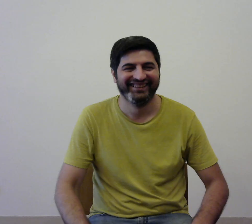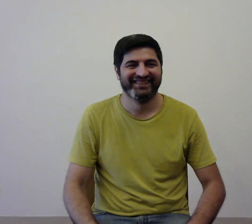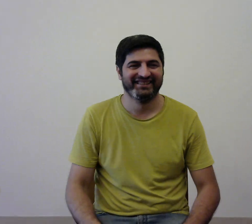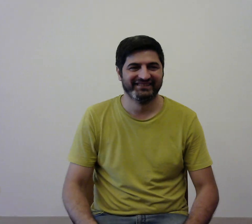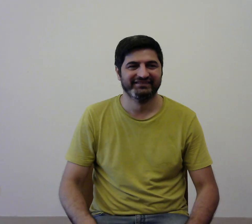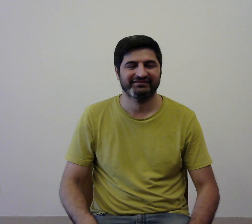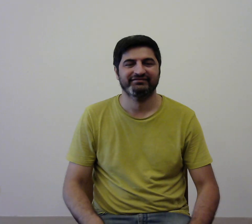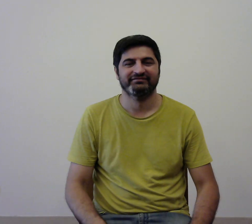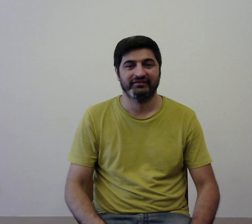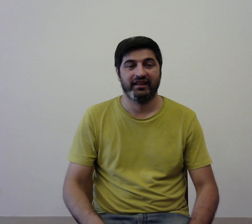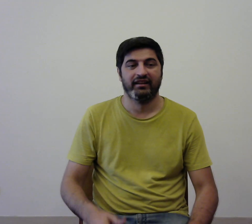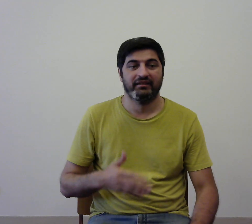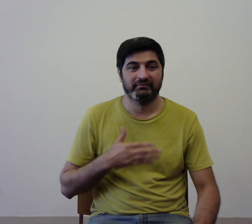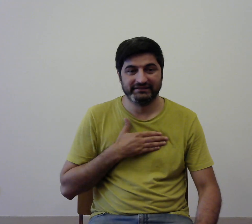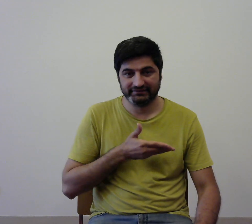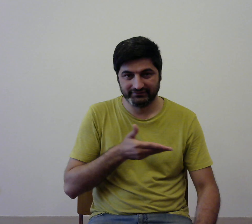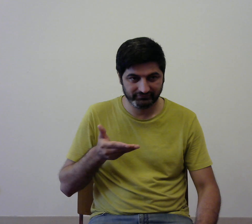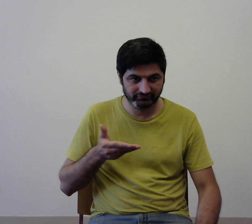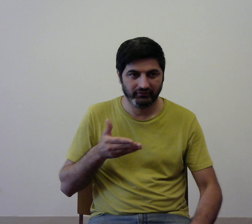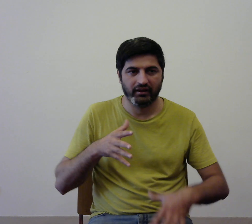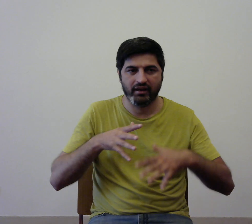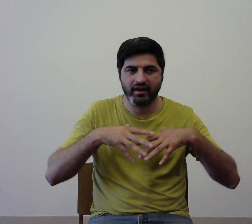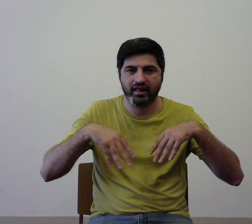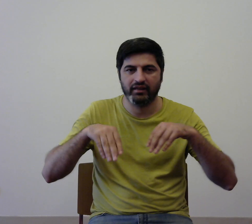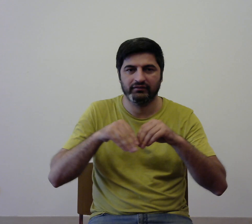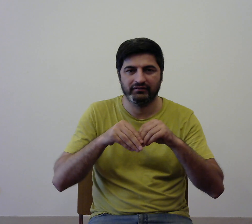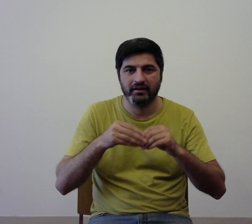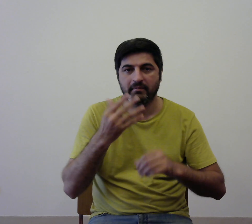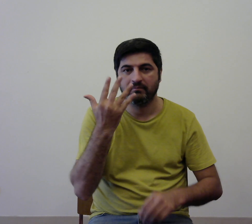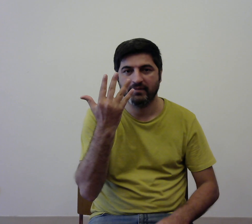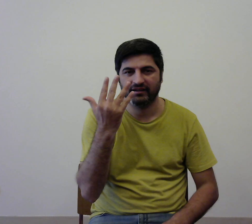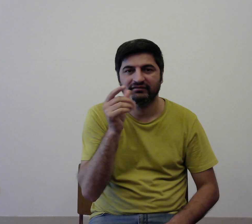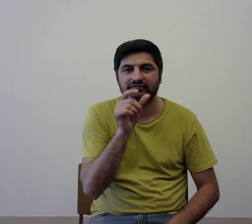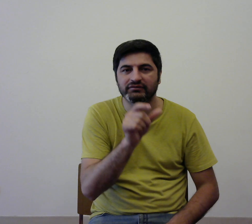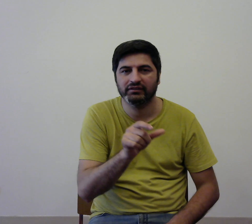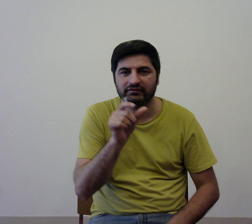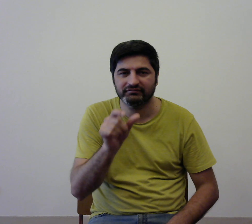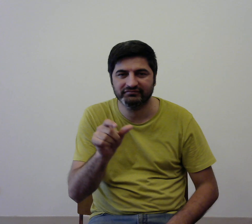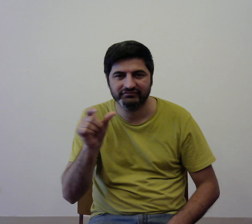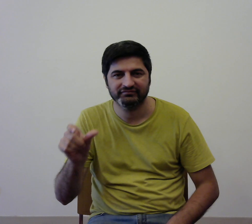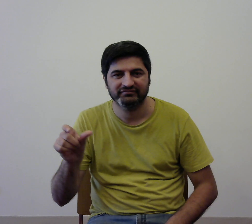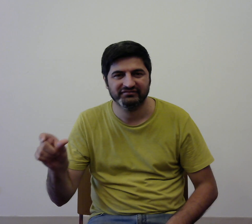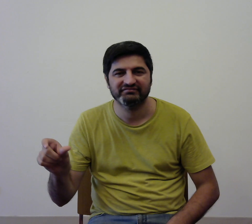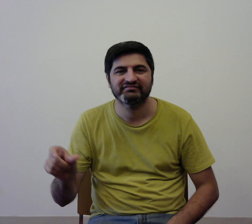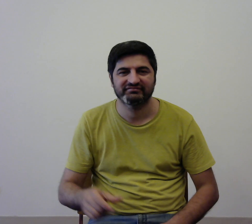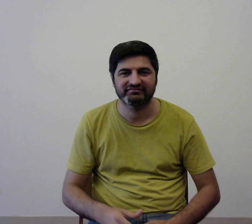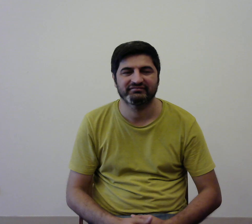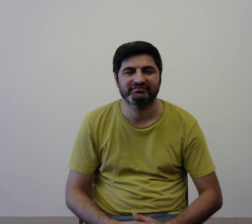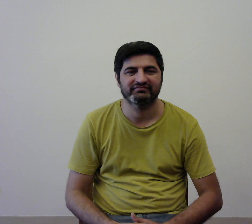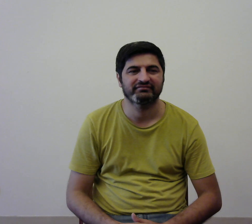Biz ailədə 5 nəfərik